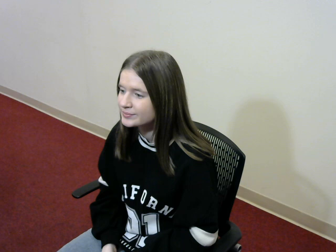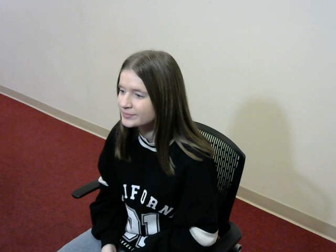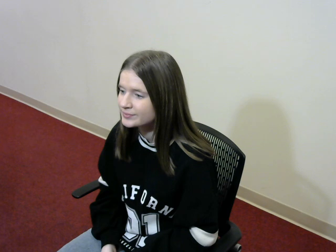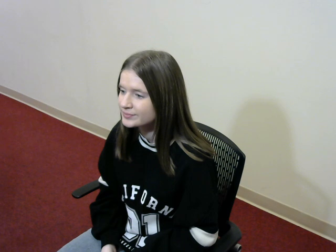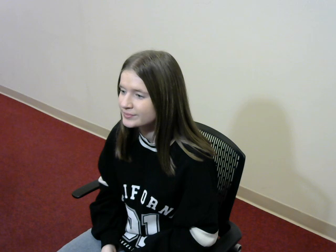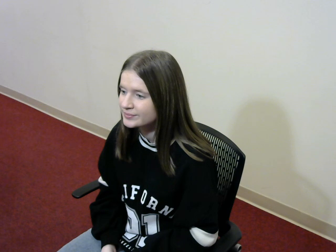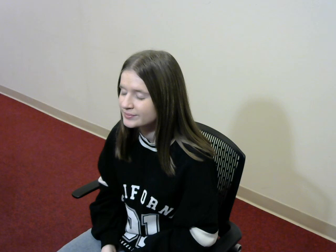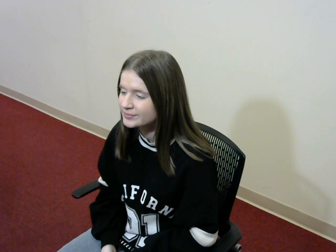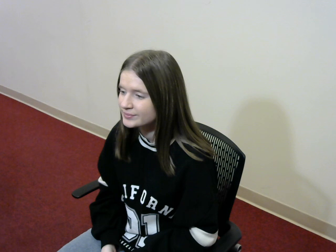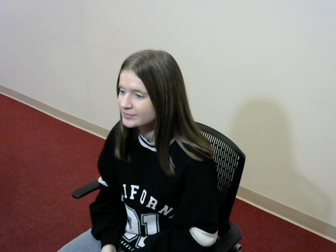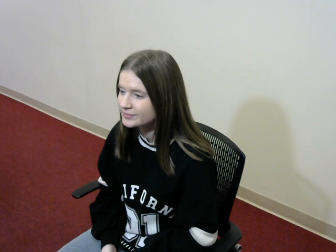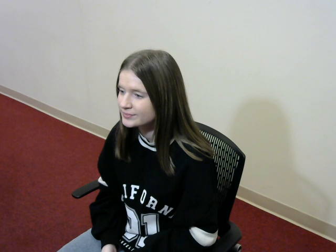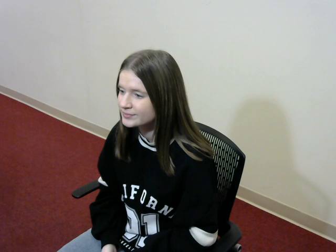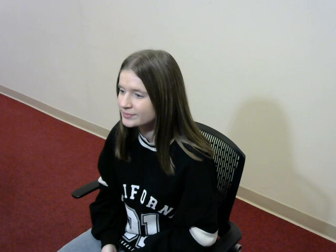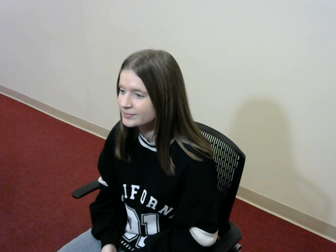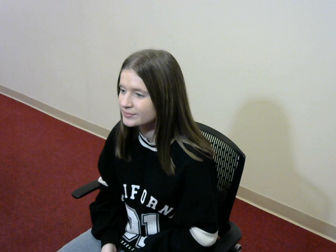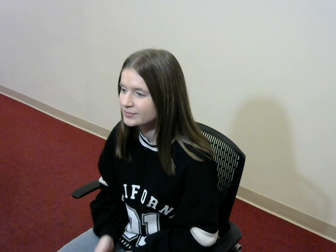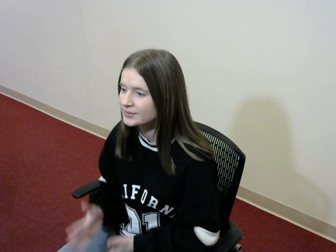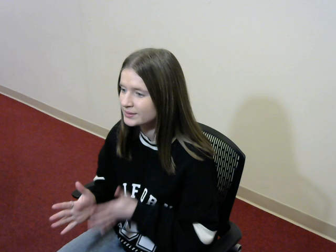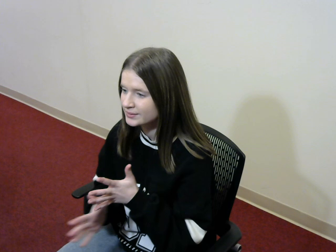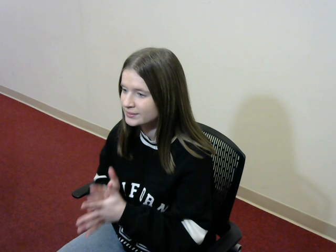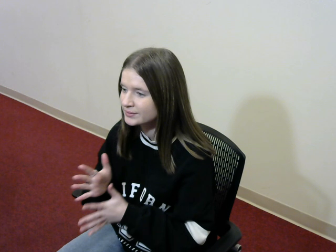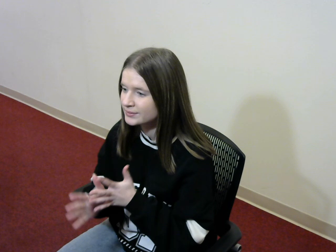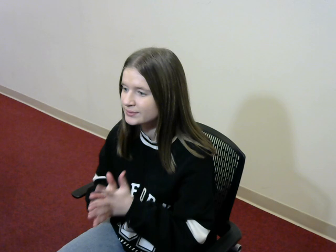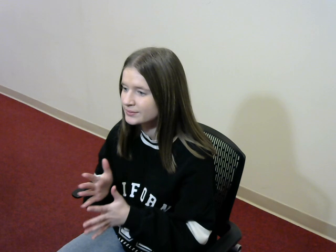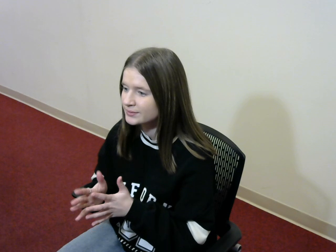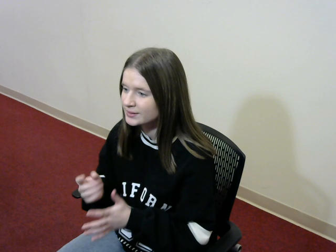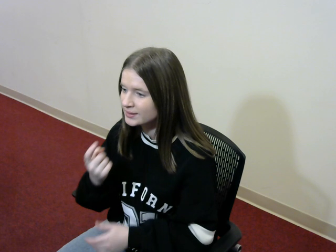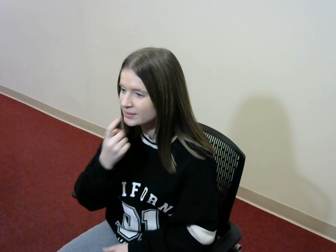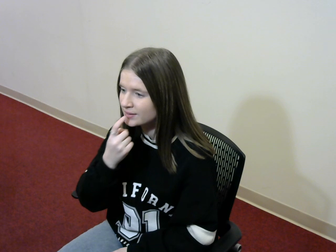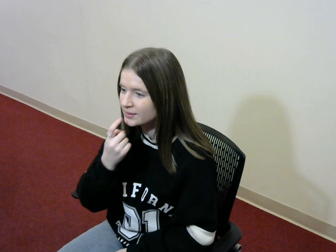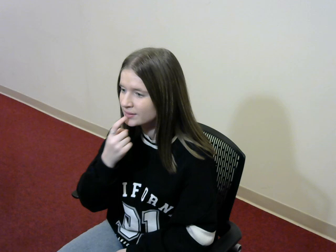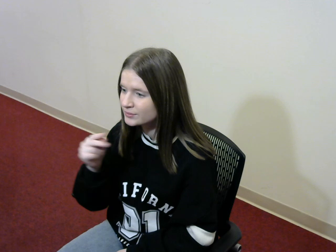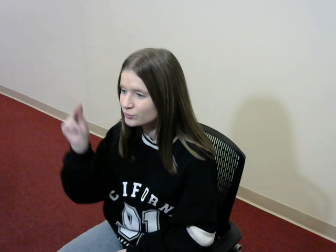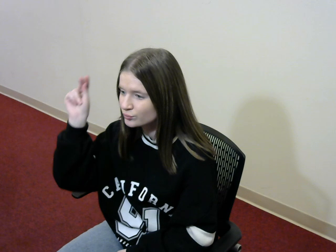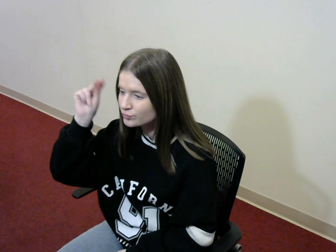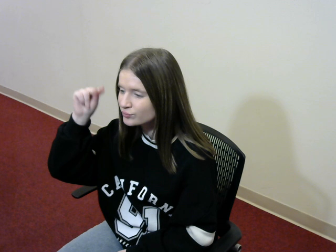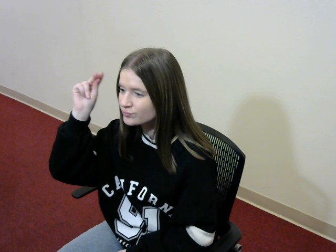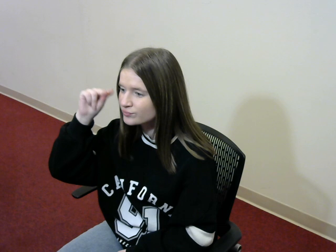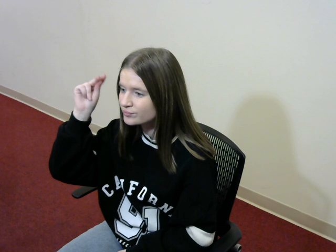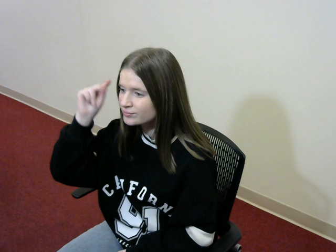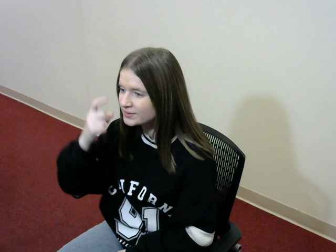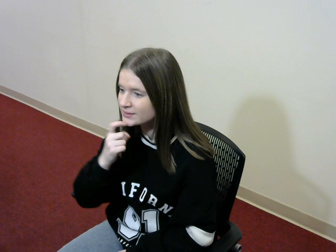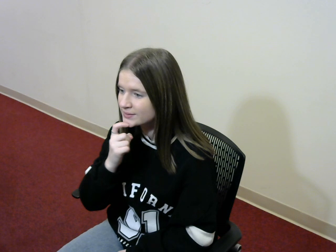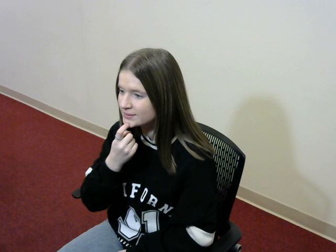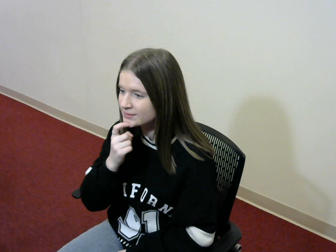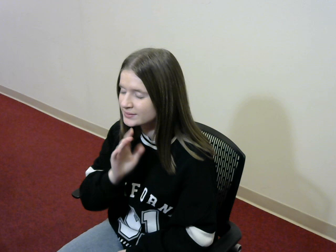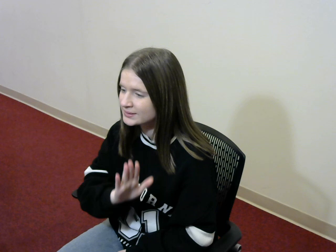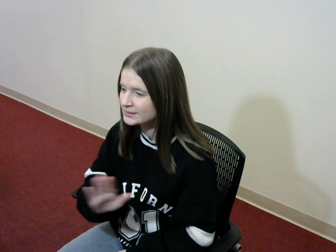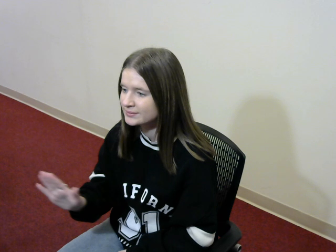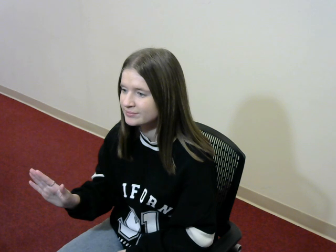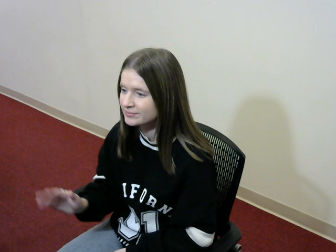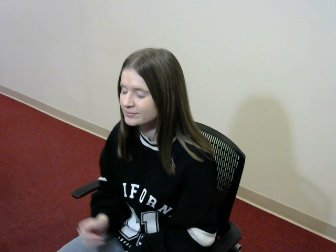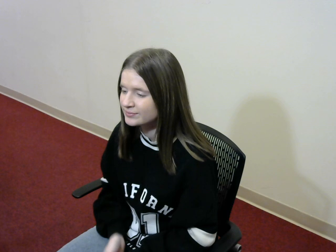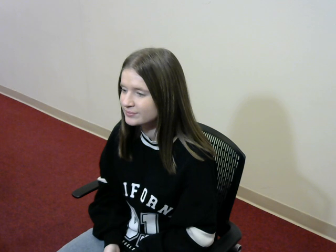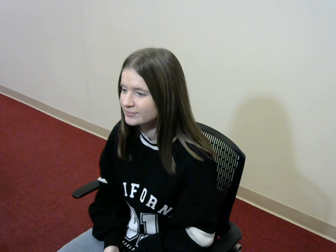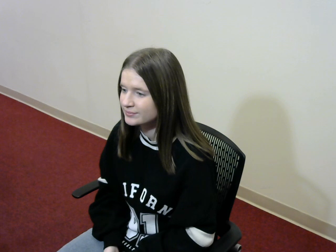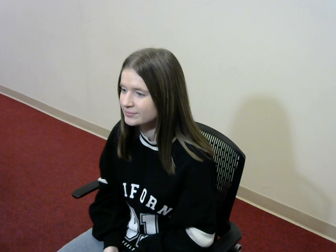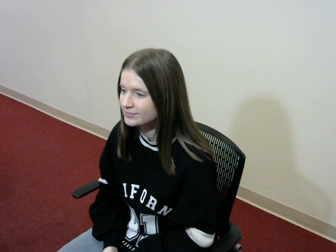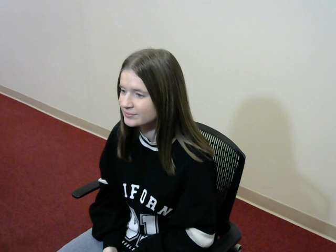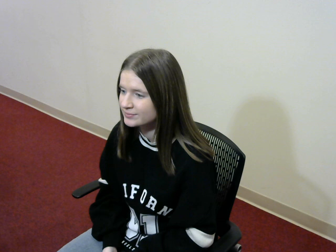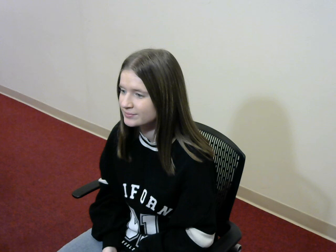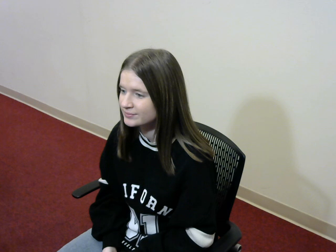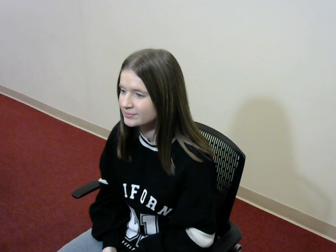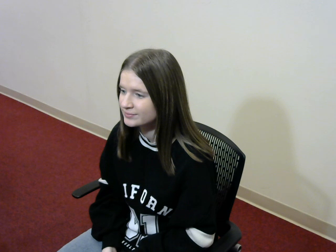İşarə dilini öyrənmək çətin deyil